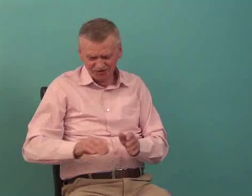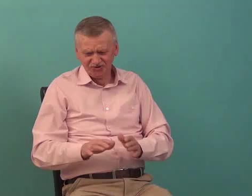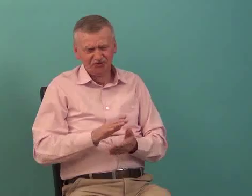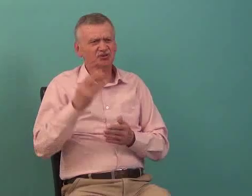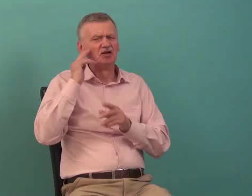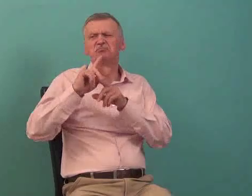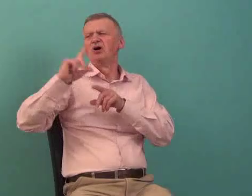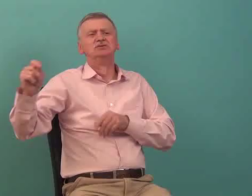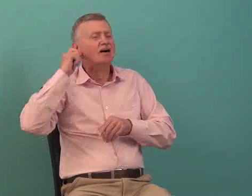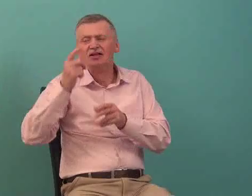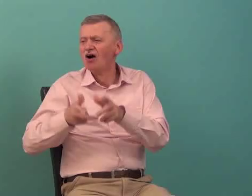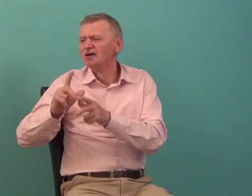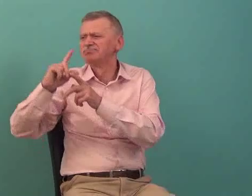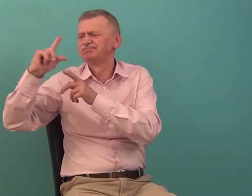Dziewczyna na rowerze odjechała.